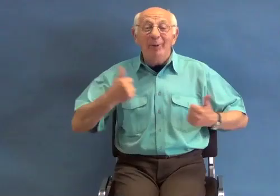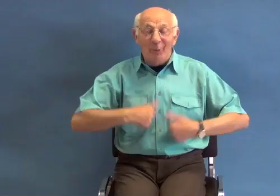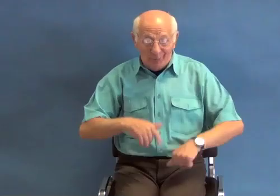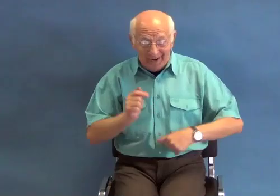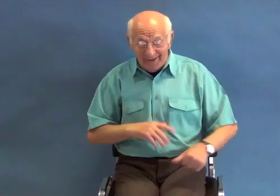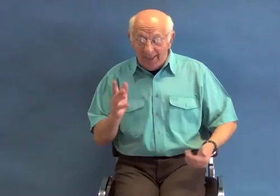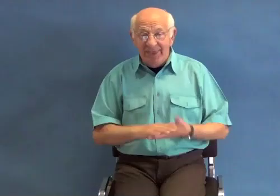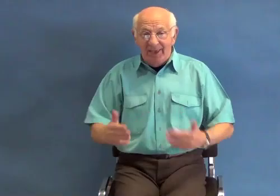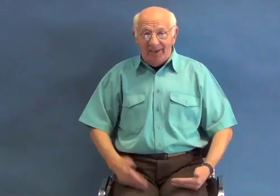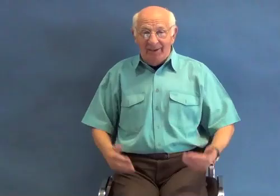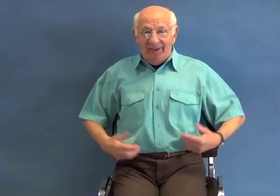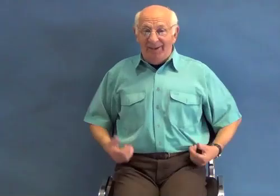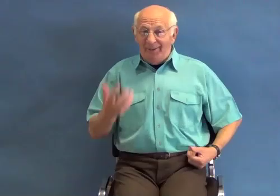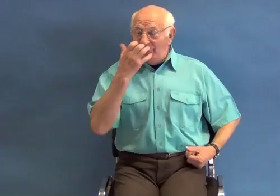Trzeba się ubrać, a nie chodzić w majtkach.